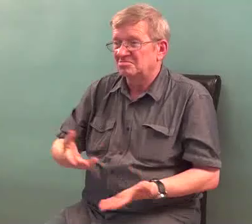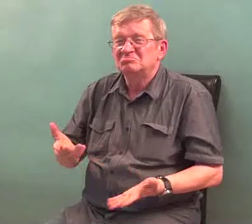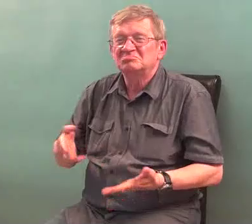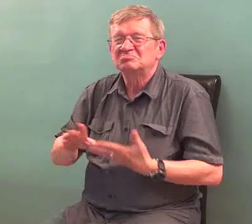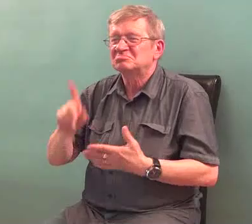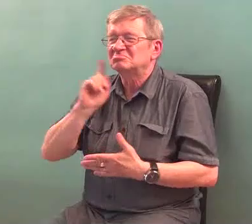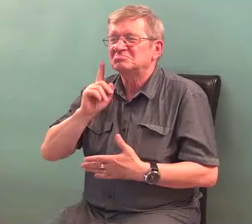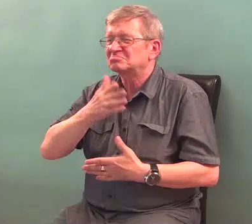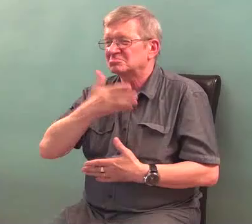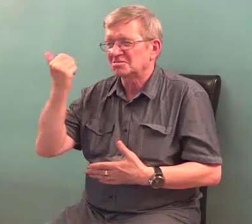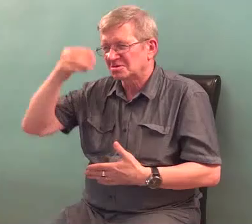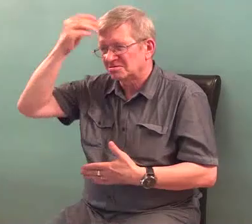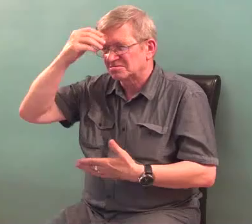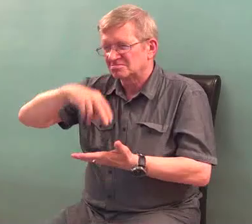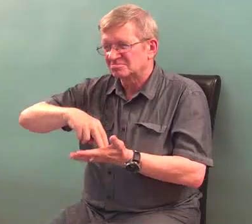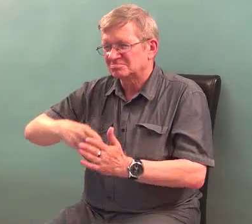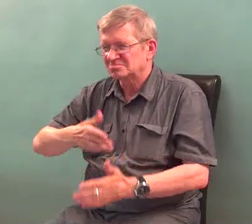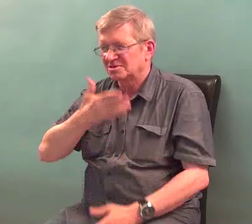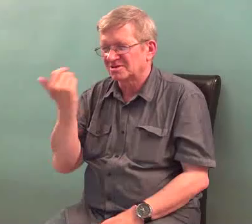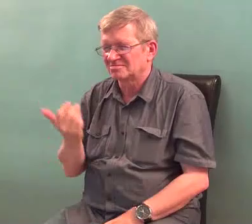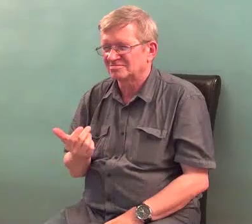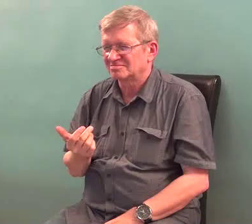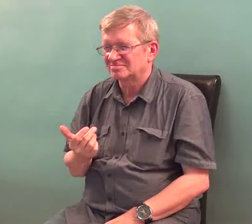W Przemyślu nie ma nauki tańca, nie ma.